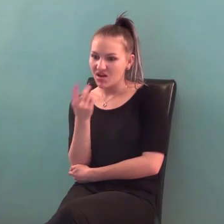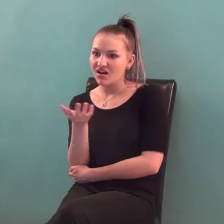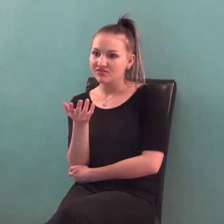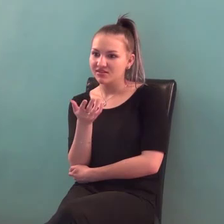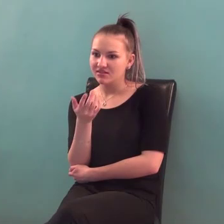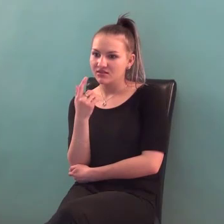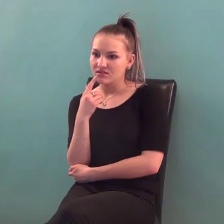Gdzie?